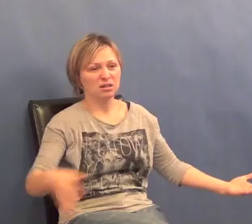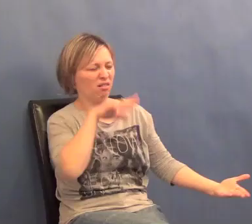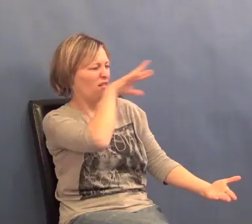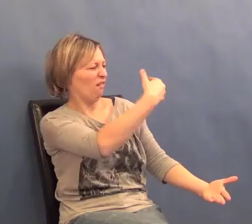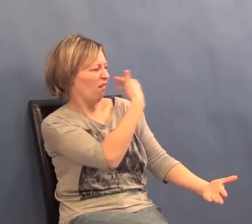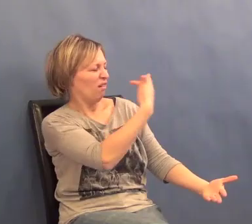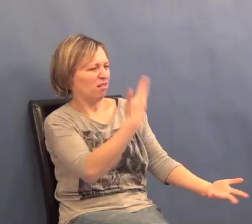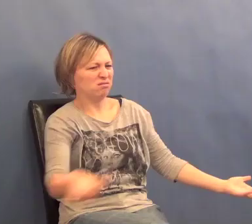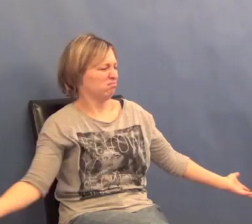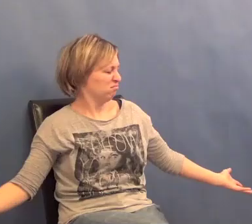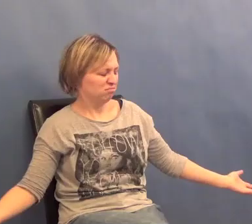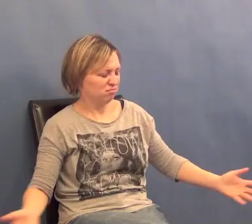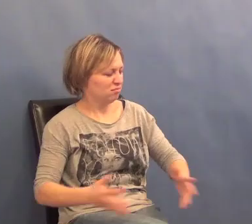Wtedy czuć zapach z ust.